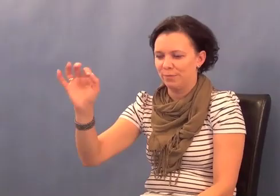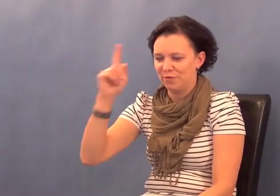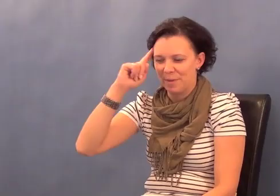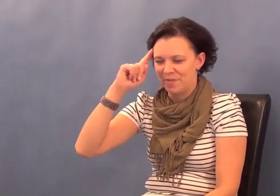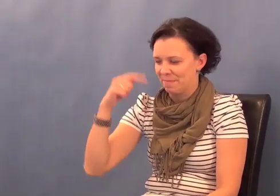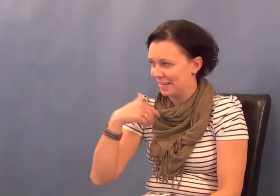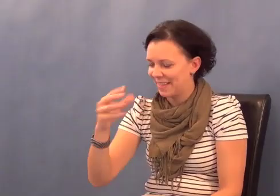Dobrze, wiem.